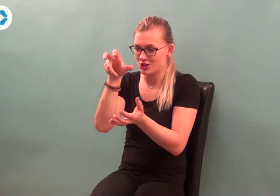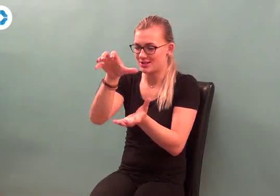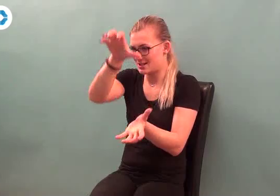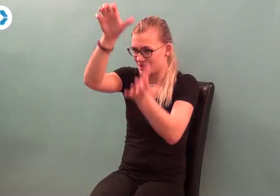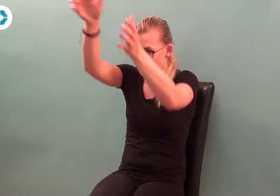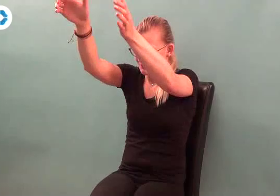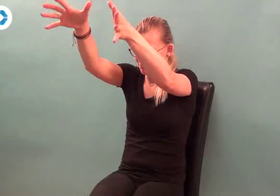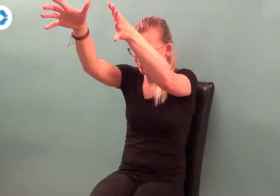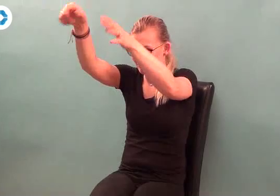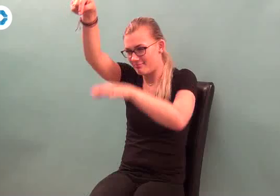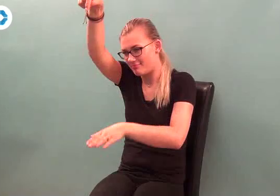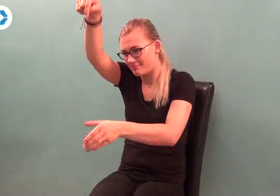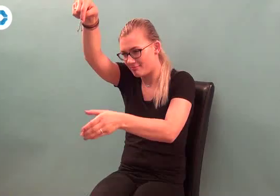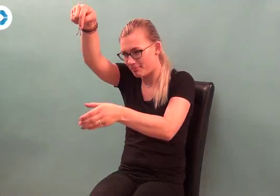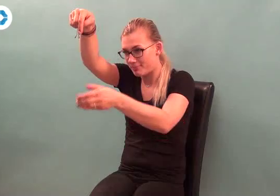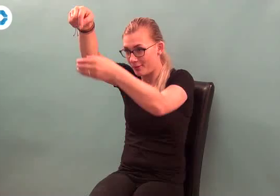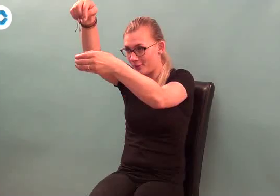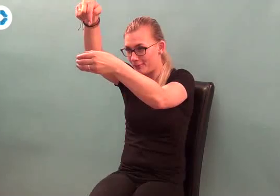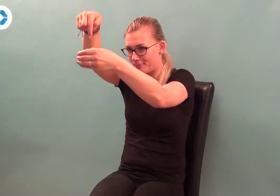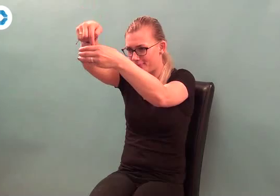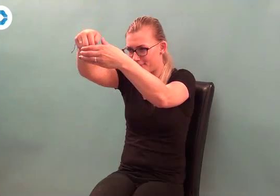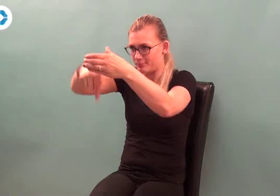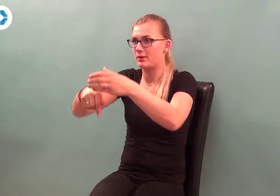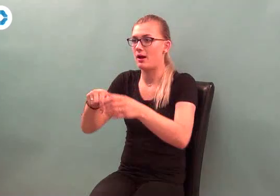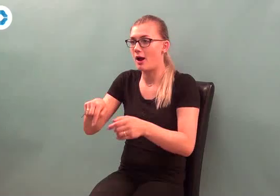Ptak wrzuca ją do środka rynny.